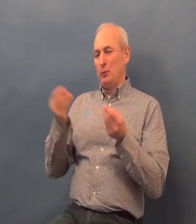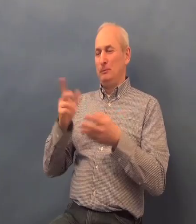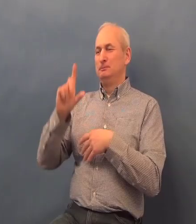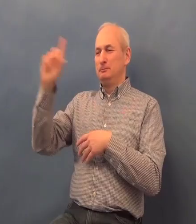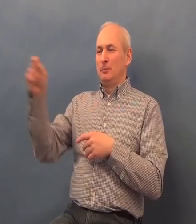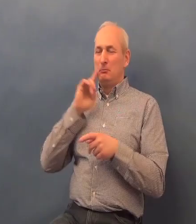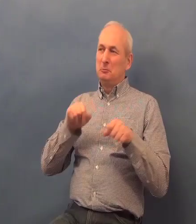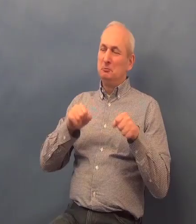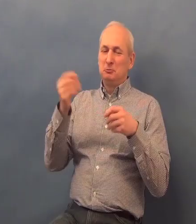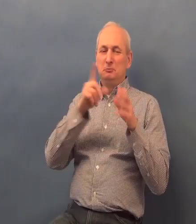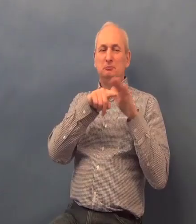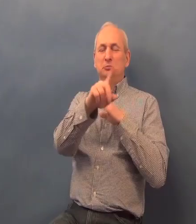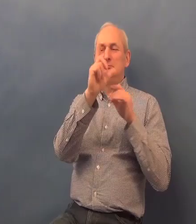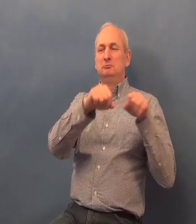Chłopak ma szczęście, szybko ucieka na rowerze.